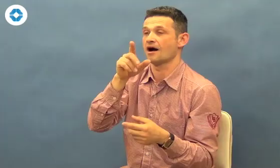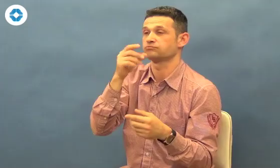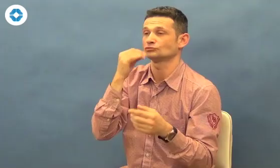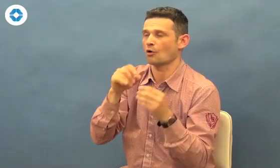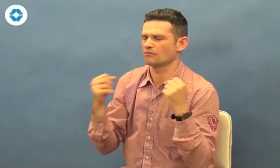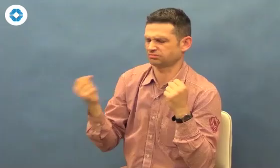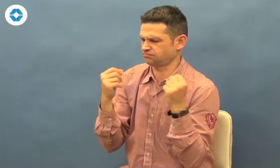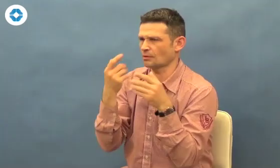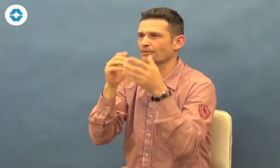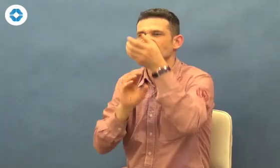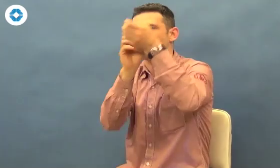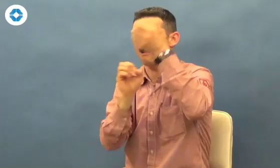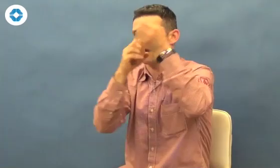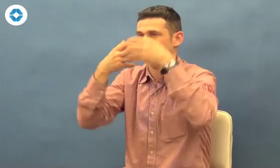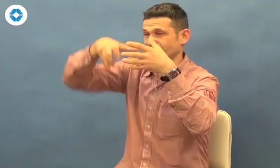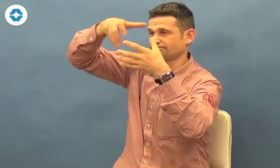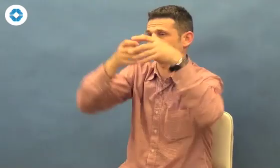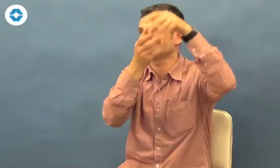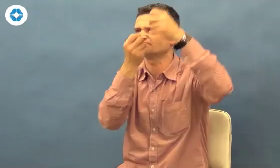Ul pszczół jest popychany przez psa i kiwa się.